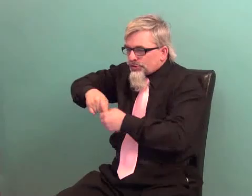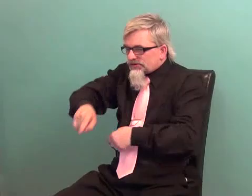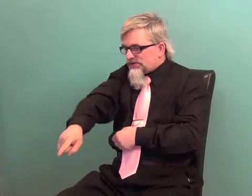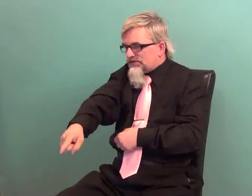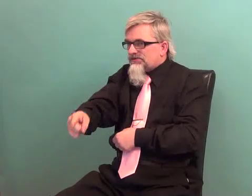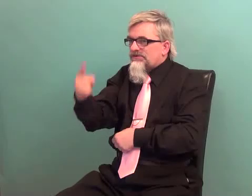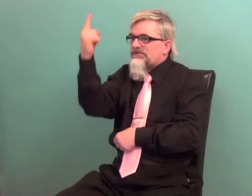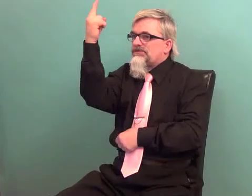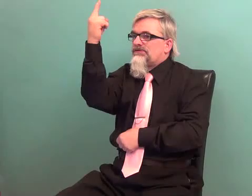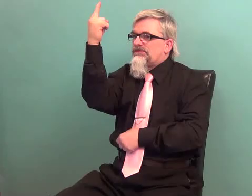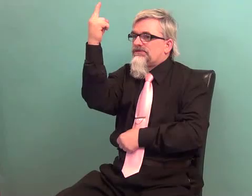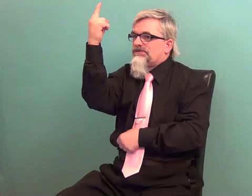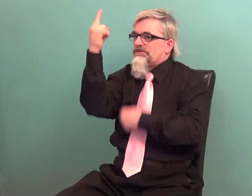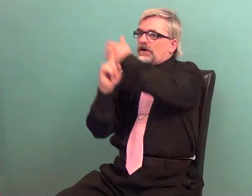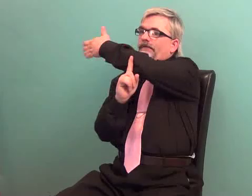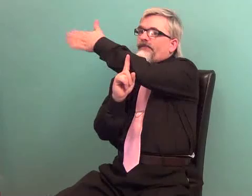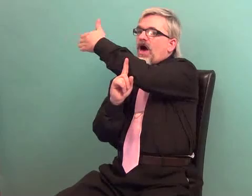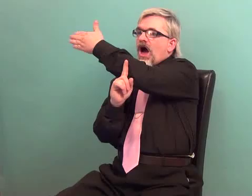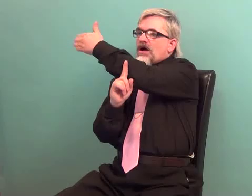Musi być słupek z flagą.